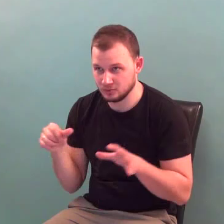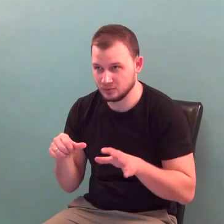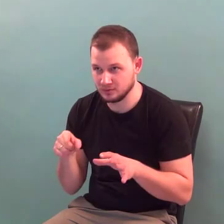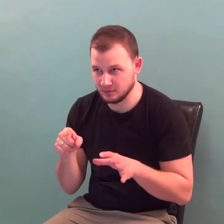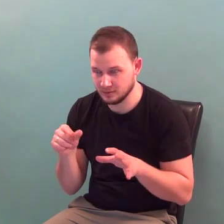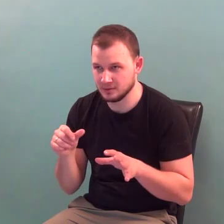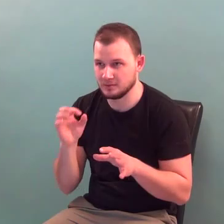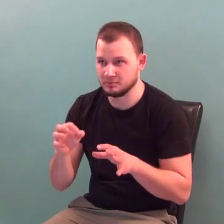O szóstej?